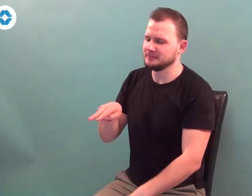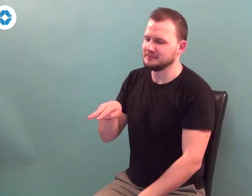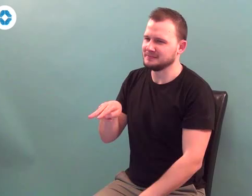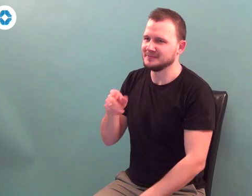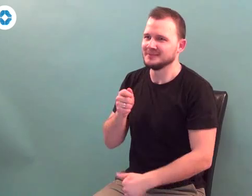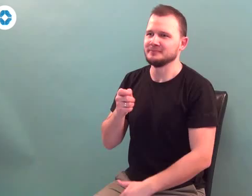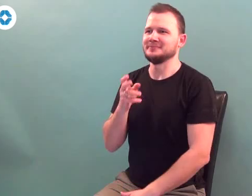Chaplin jest skrępowany.